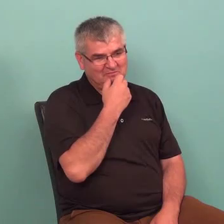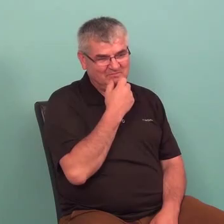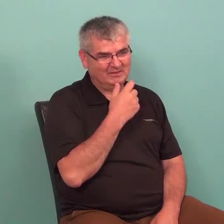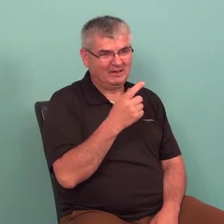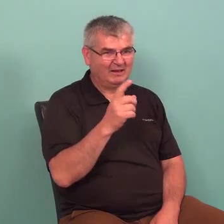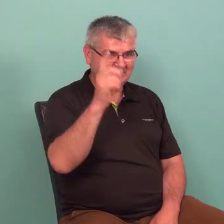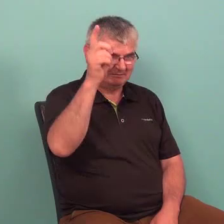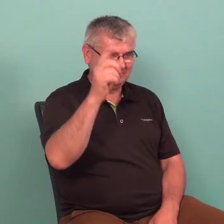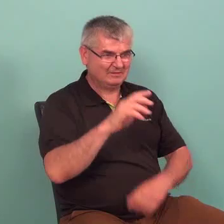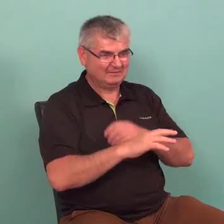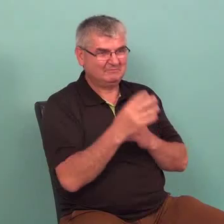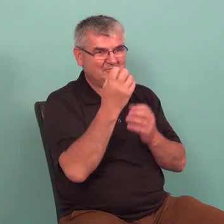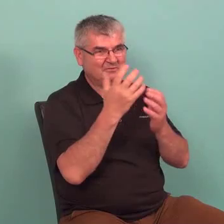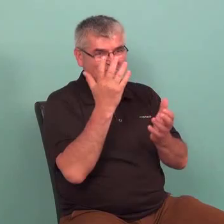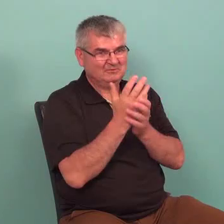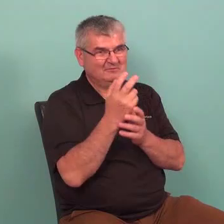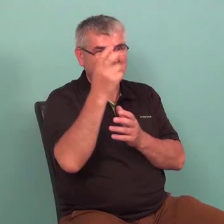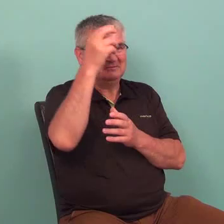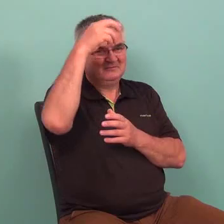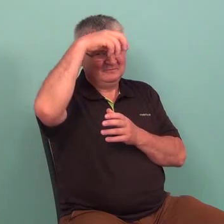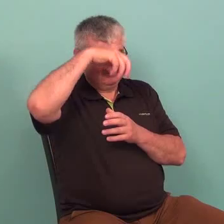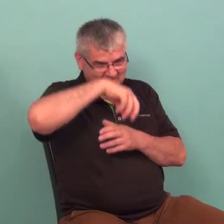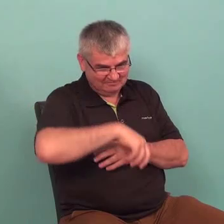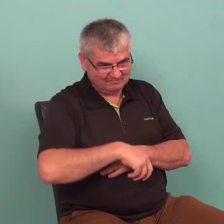A ten na drzewie kończy zrywać i schodzi na dół.